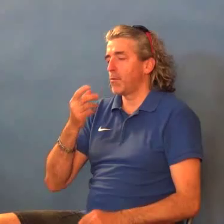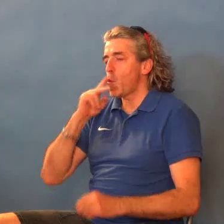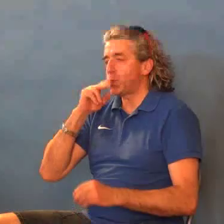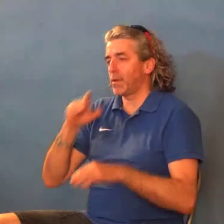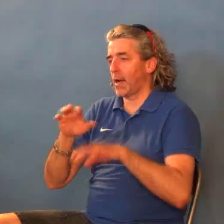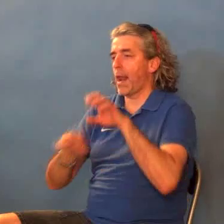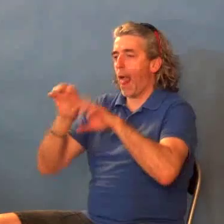Pan wszedł po drabinie.